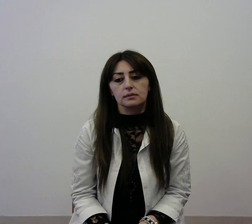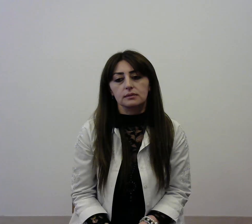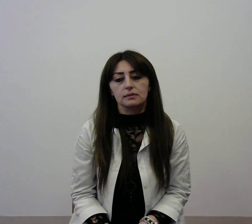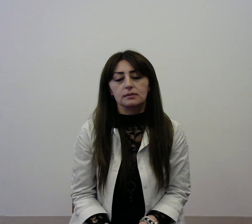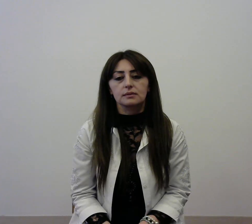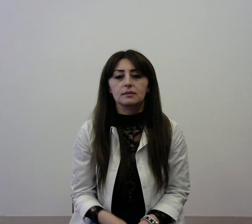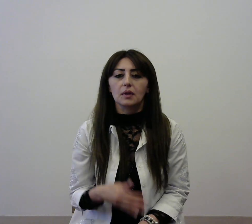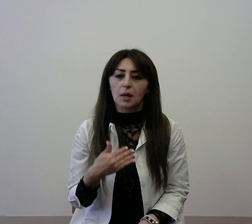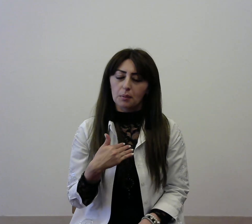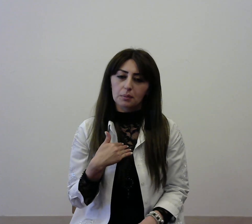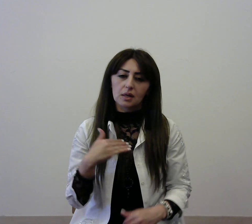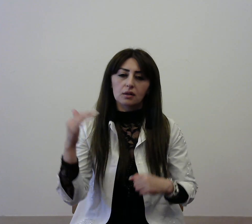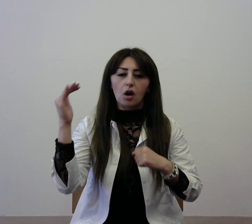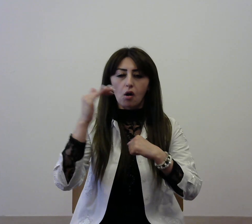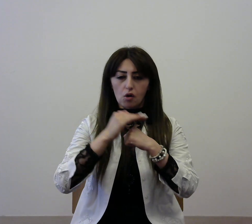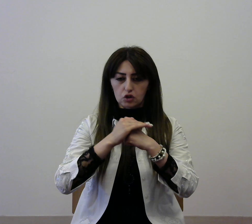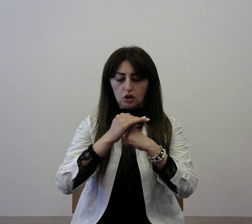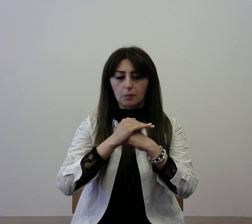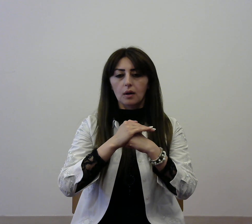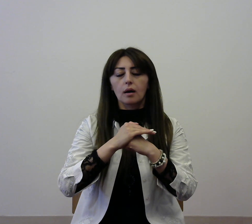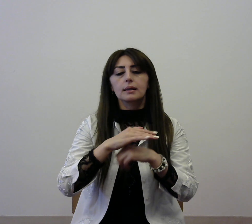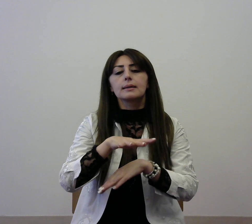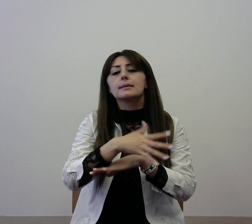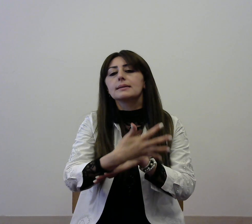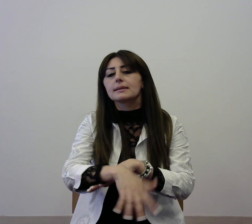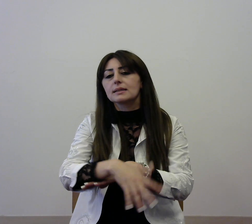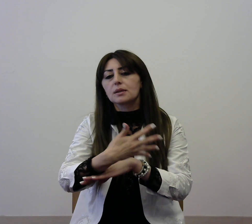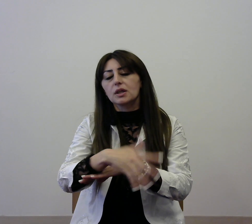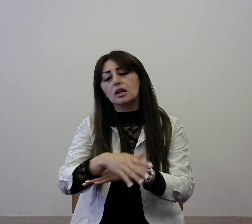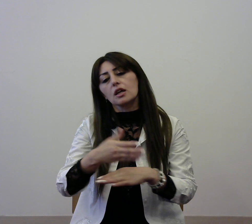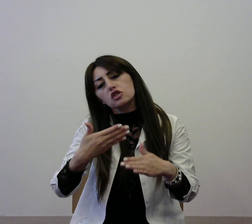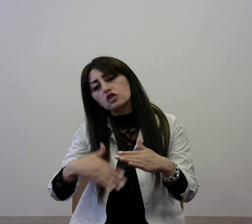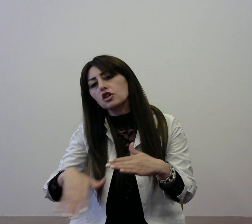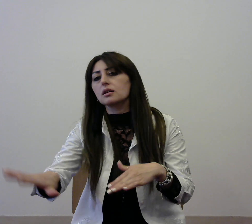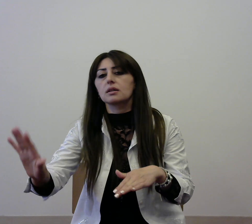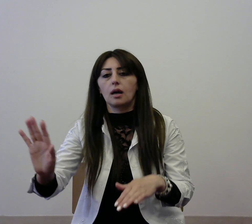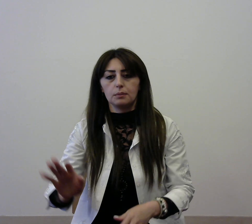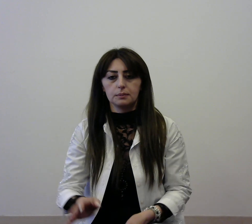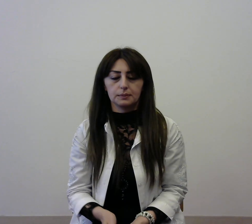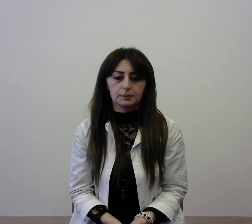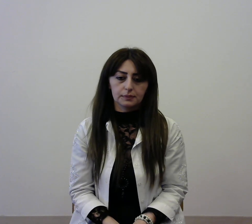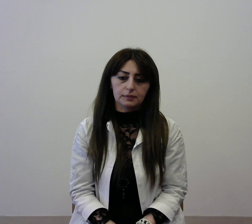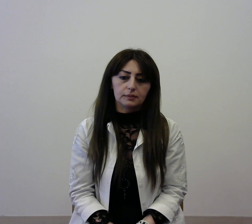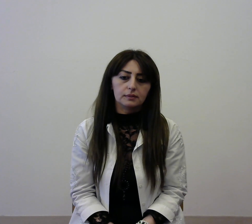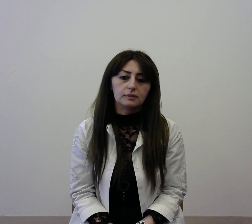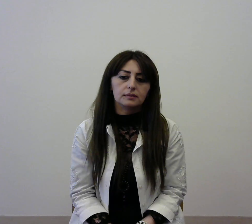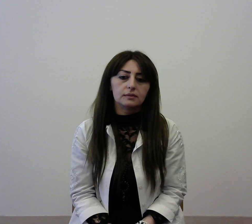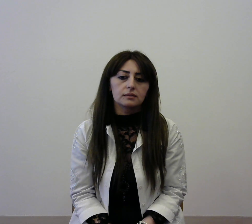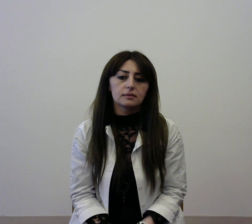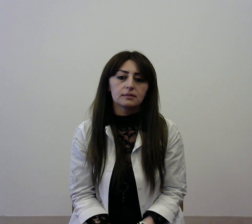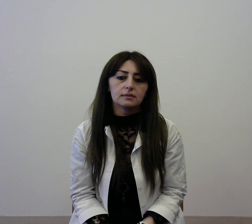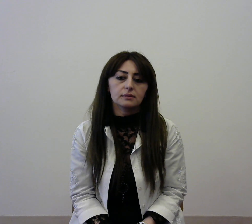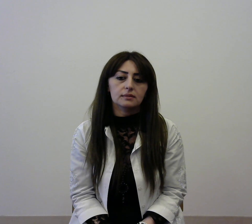Mən axşamlar gəzməyə çıxıram